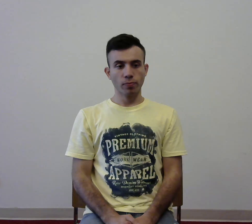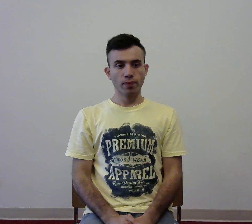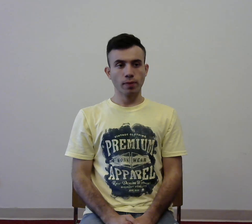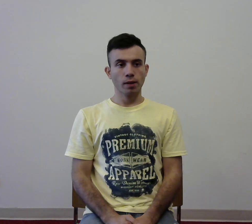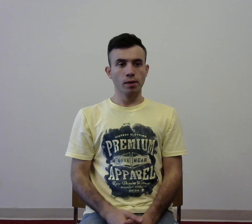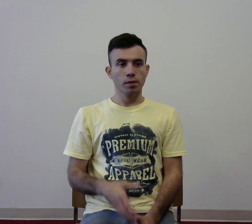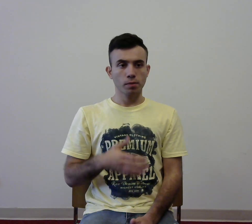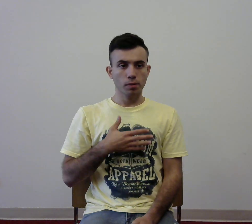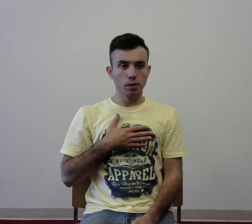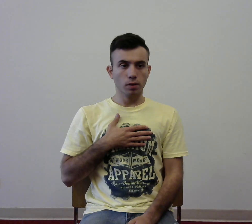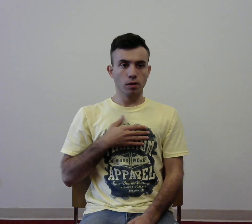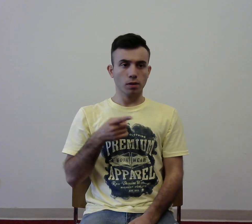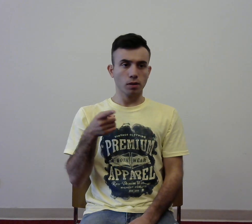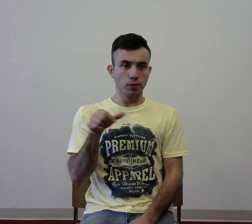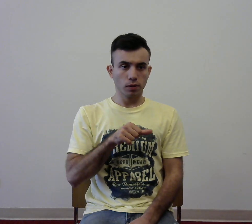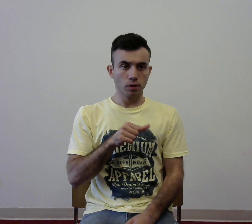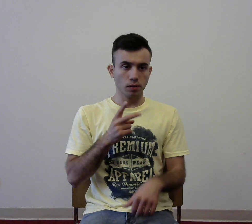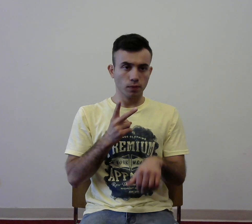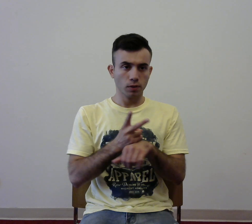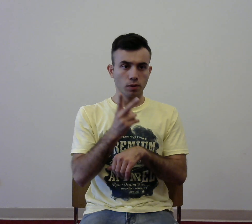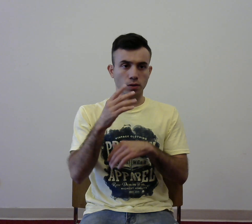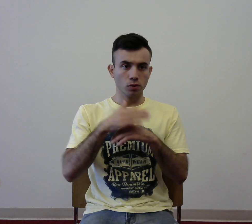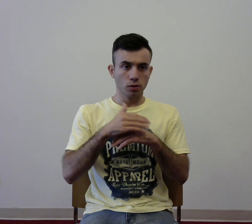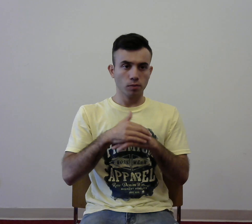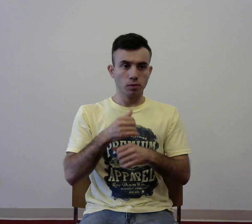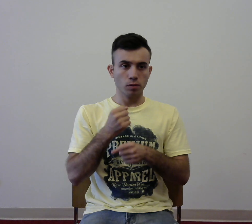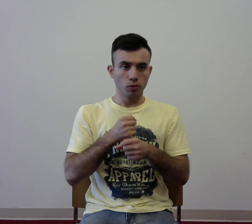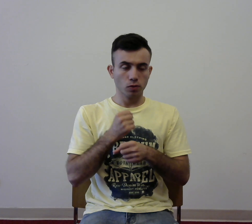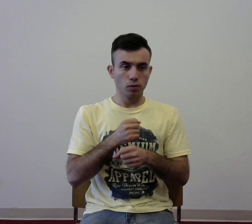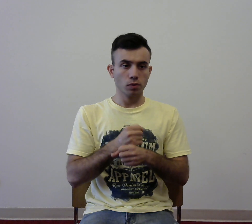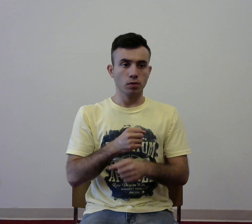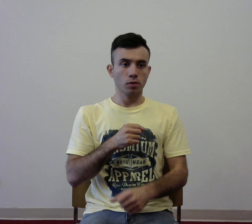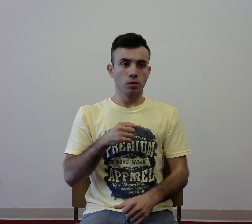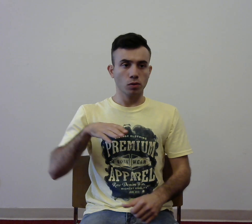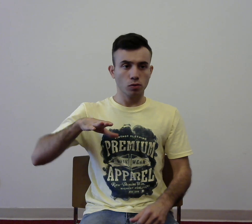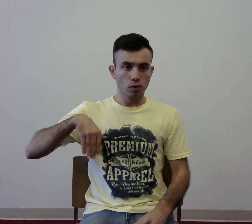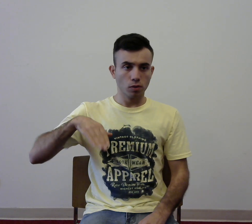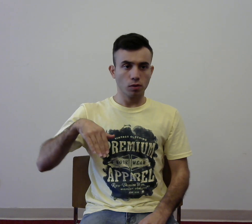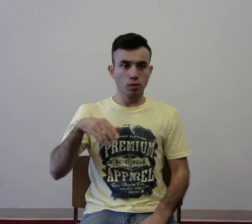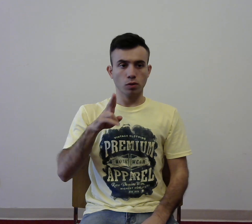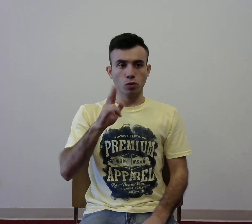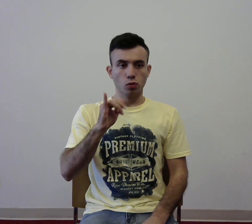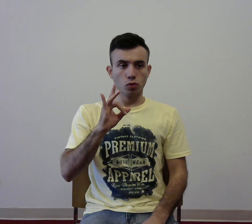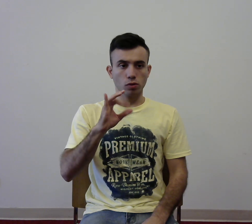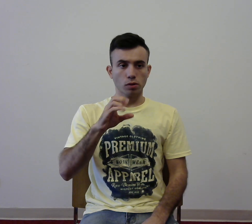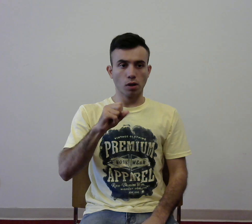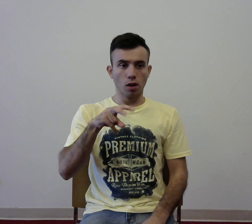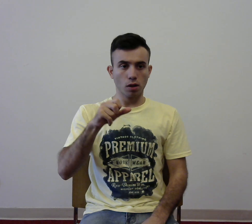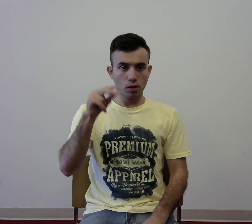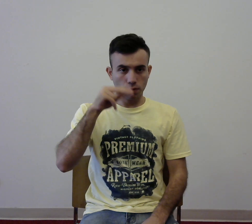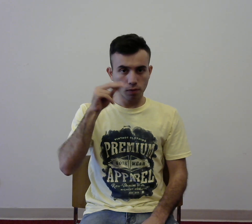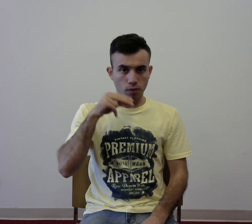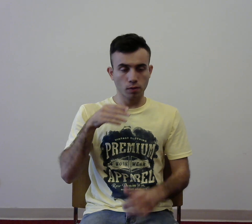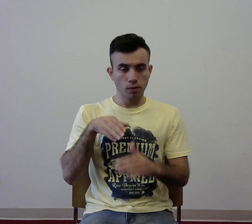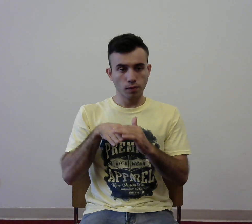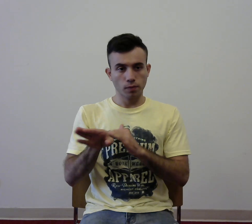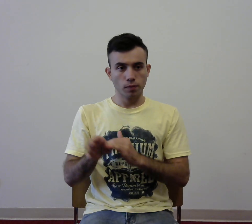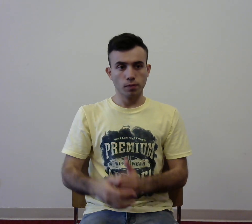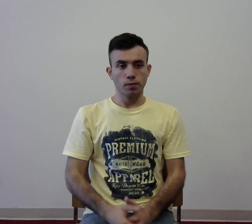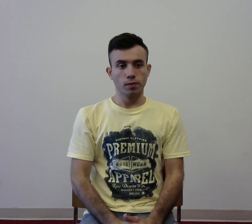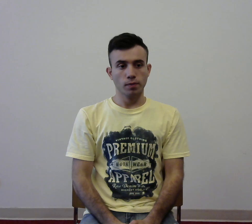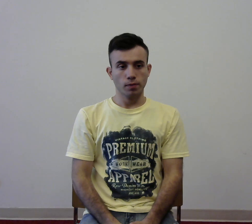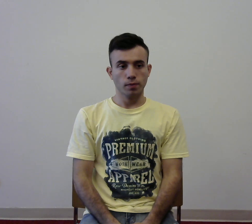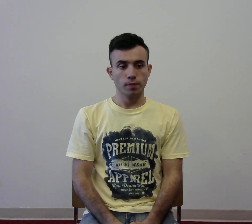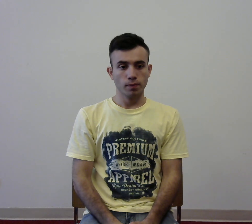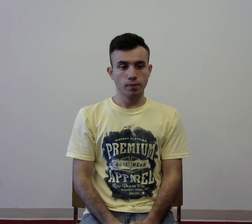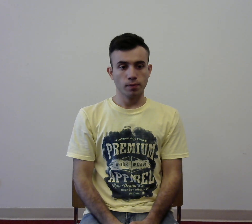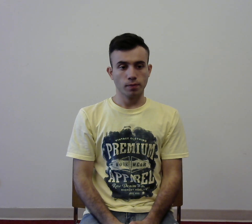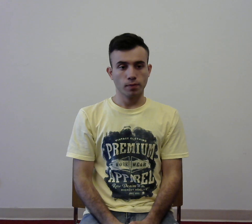Mən həftədə 2 dəfə axşam işdən sonra kursa gedirəm